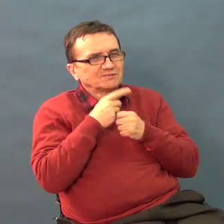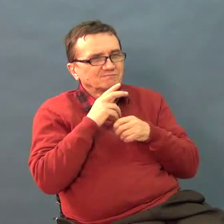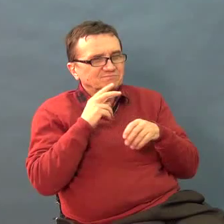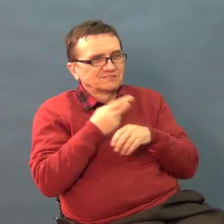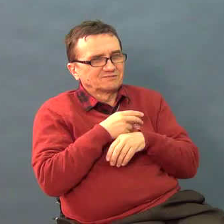Gruszki się rozsypały.